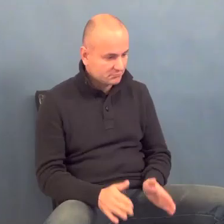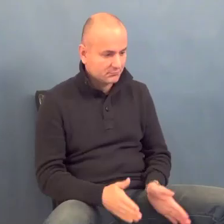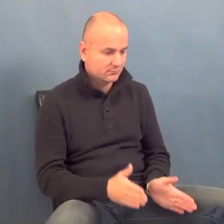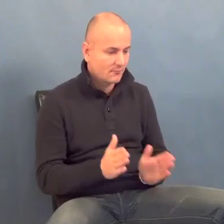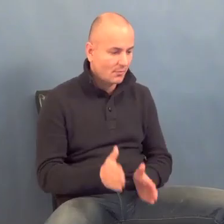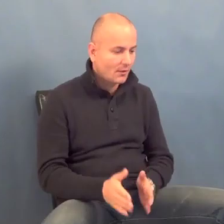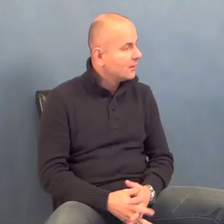Następny.